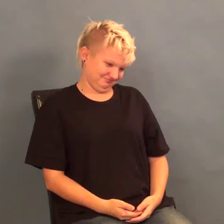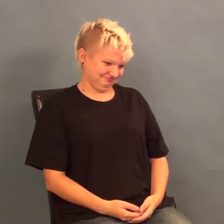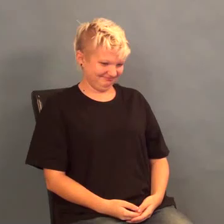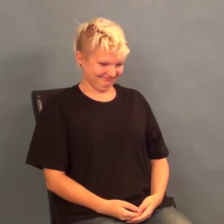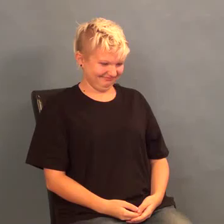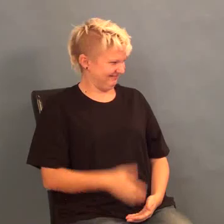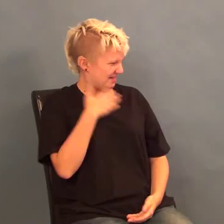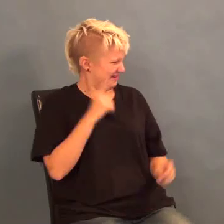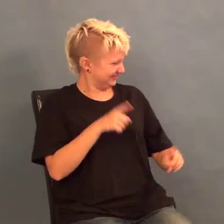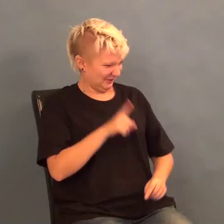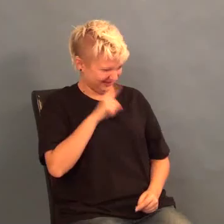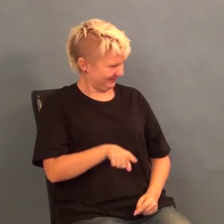Tak naprawdę nie ma takiego znaku, co nie?